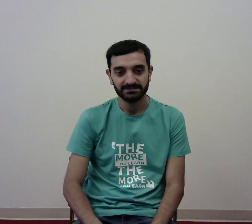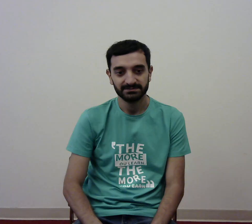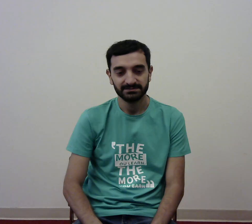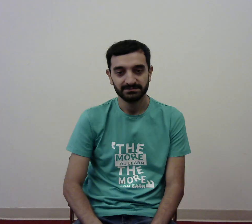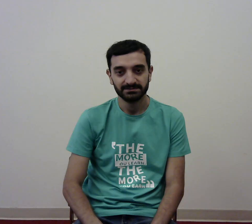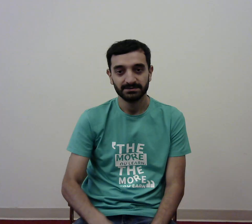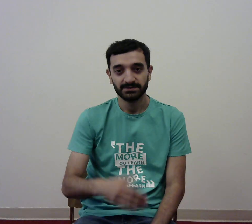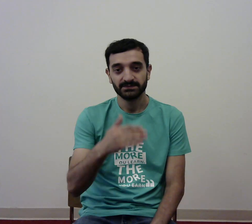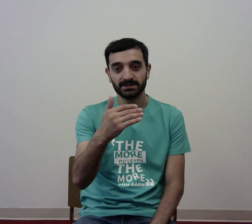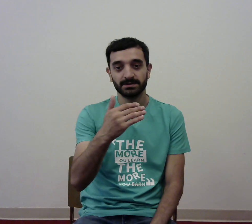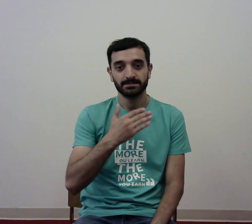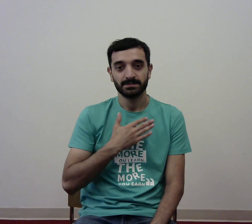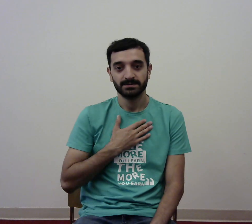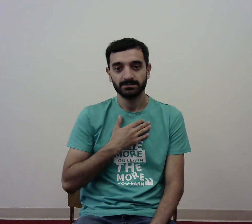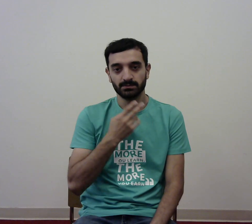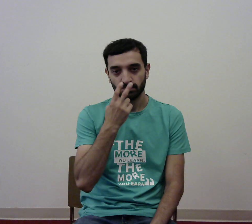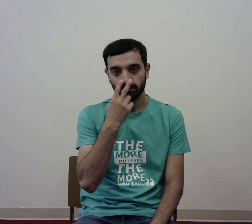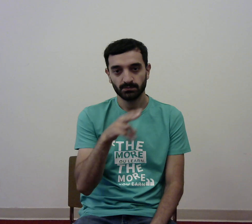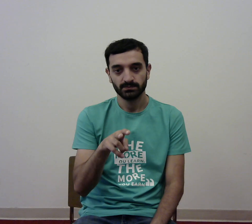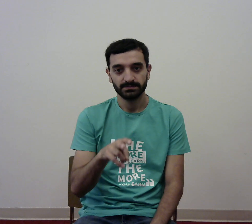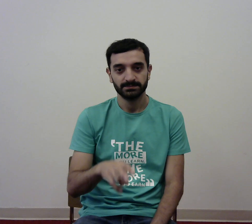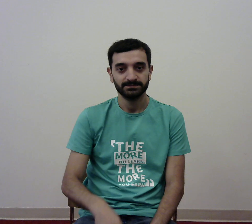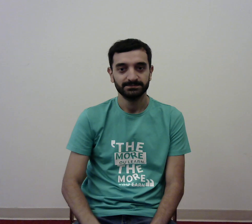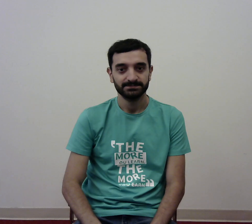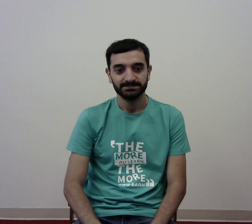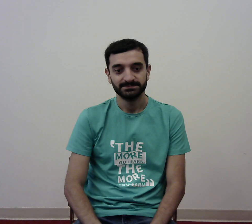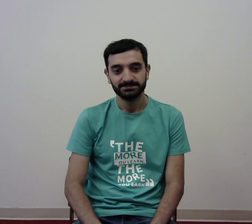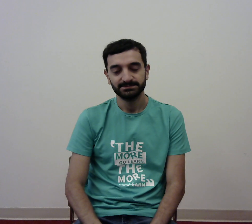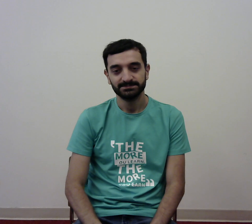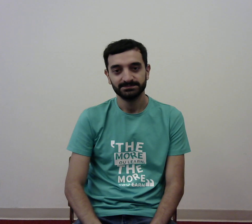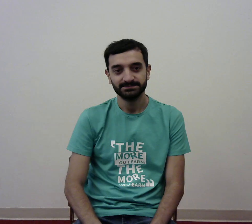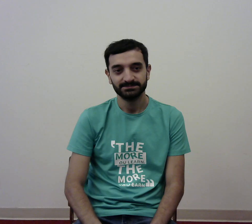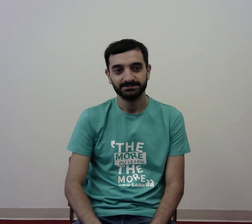Siz məni görürsünüzmü?